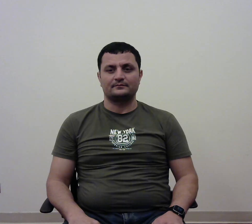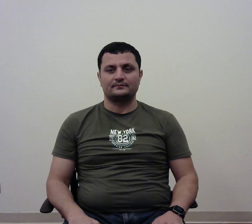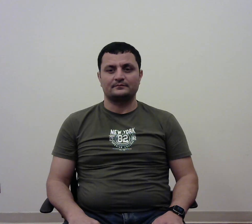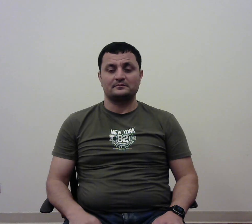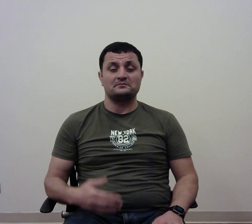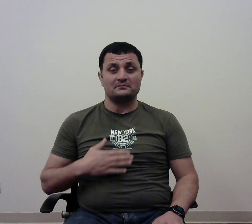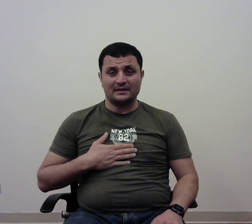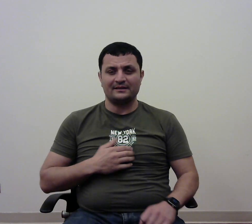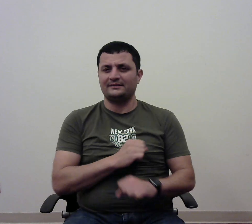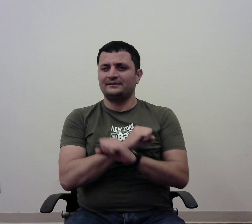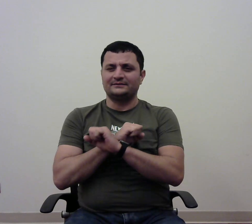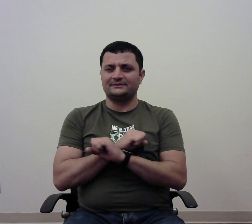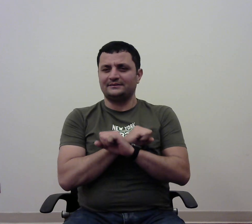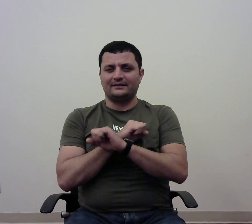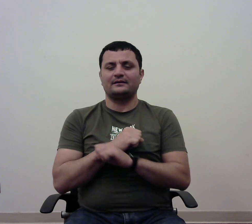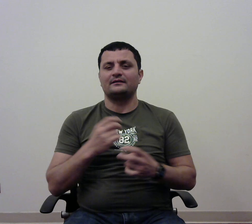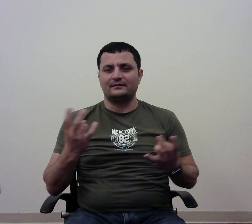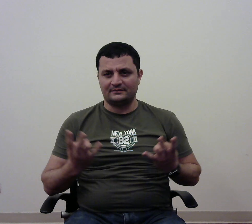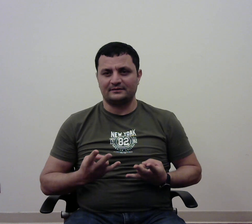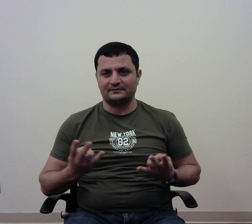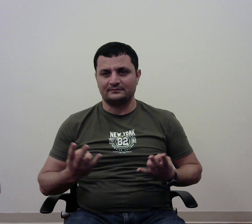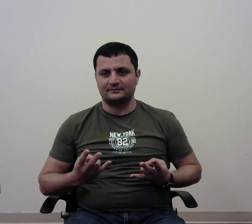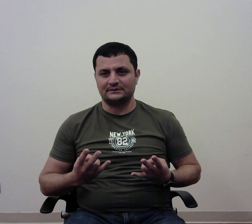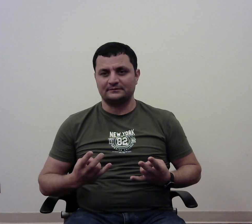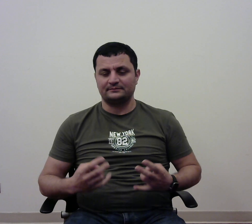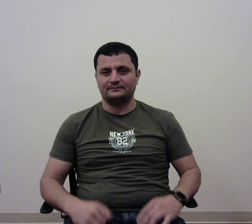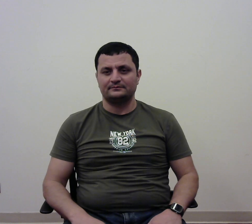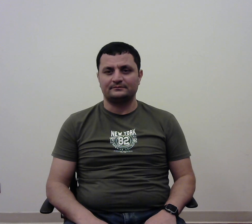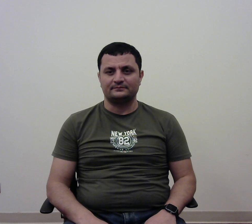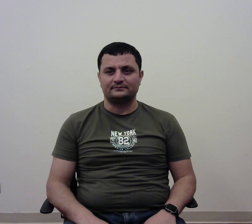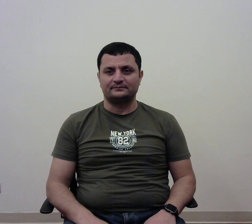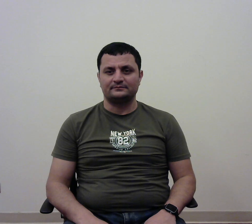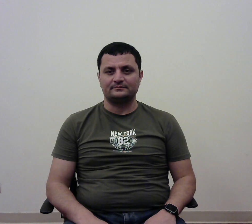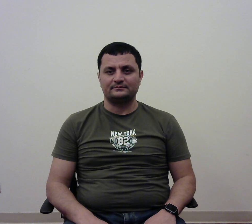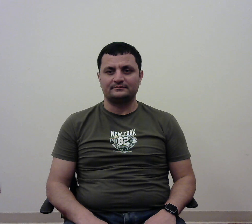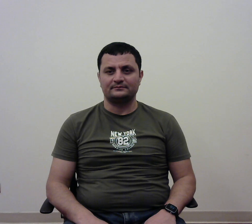Mənə istirahət etmək lazımdır